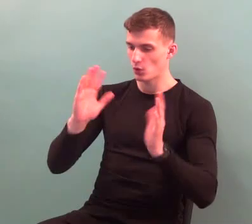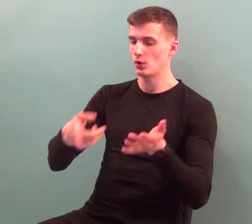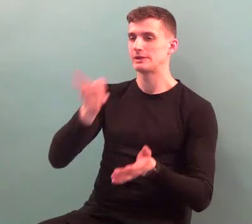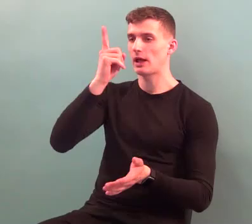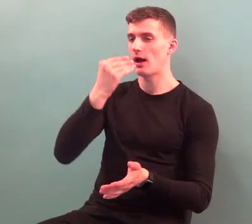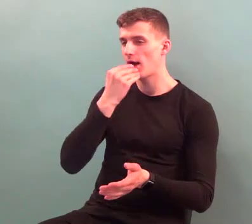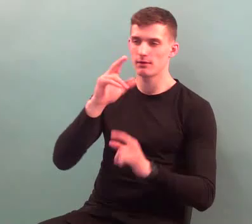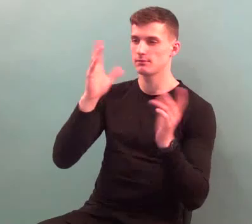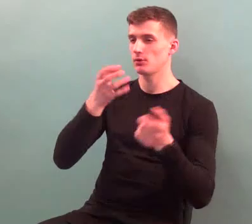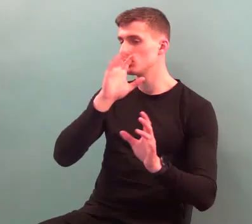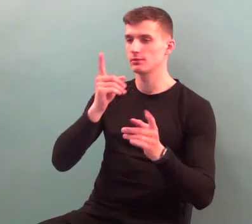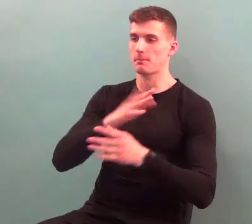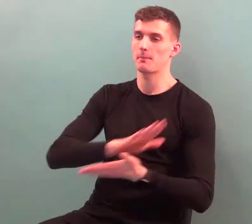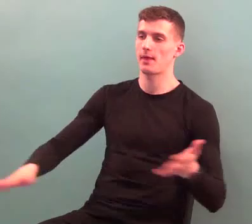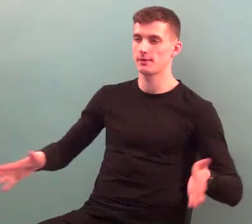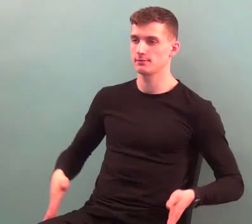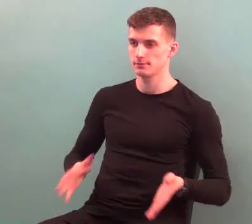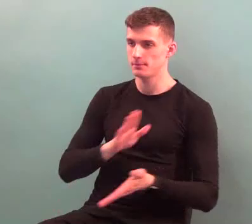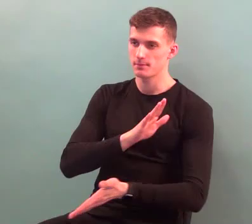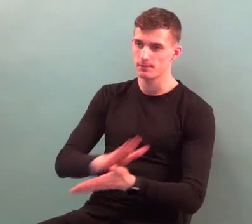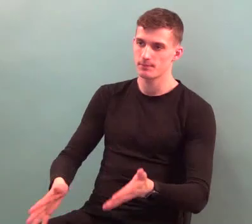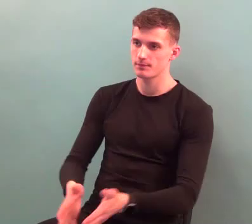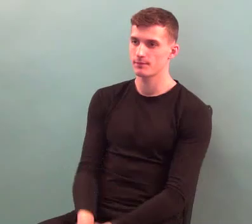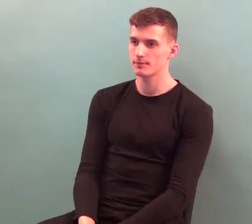Czyli w skrócie to znaczy, że jest zakaz jedzenia i picia, nic z tych rzeczy nie mieć przy sobie.